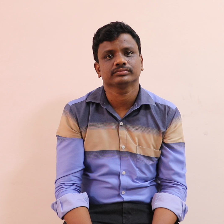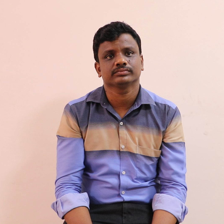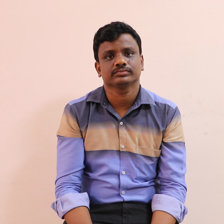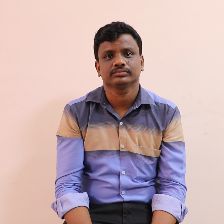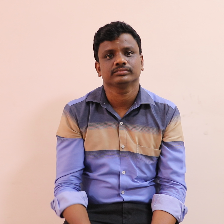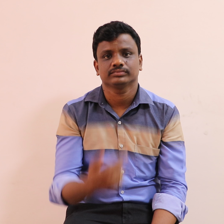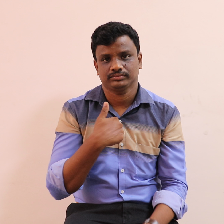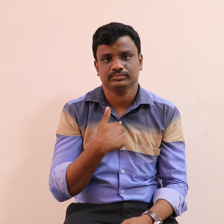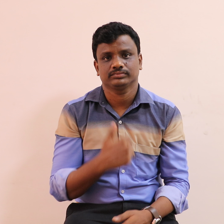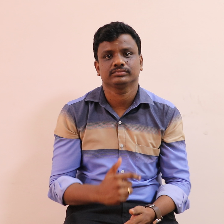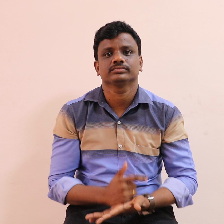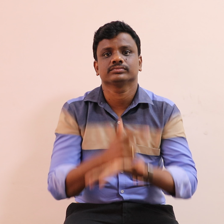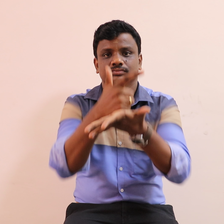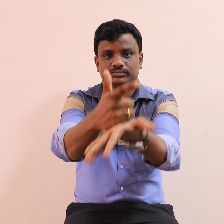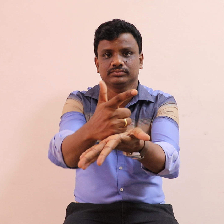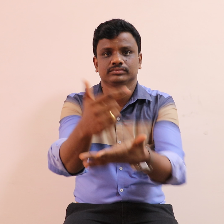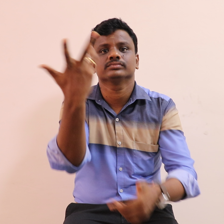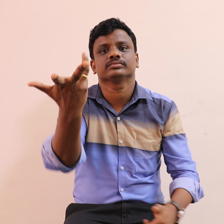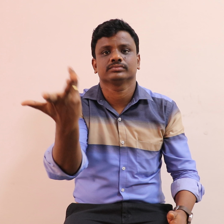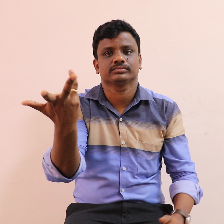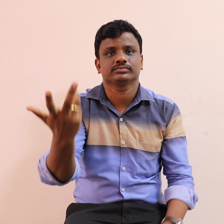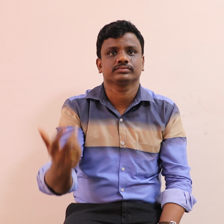how can i help you